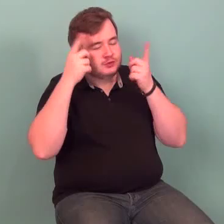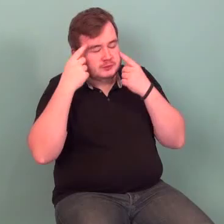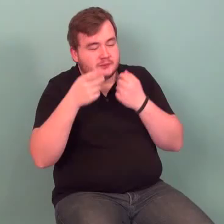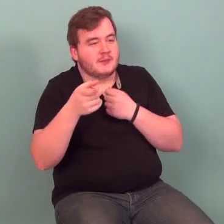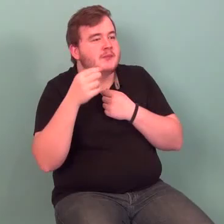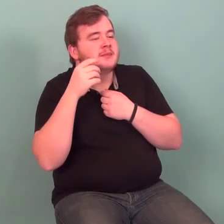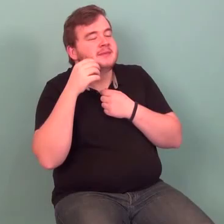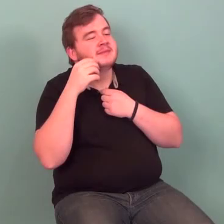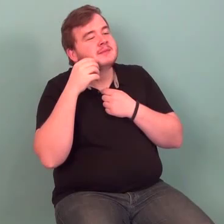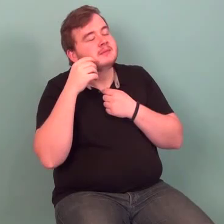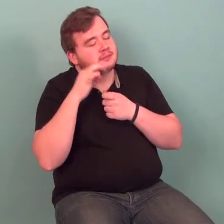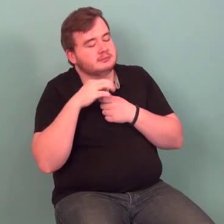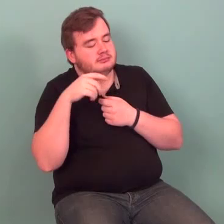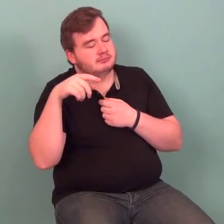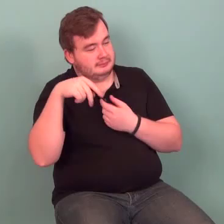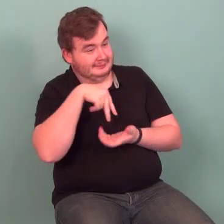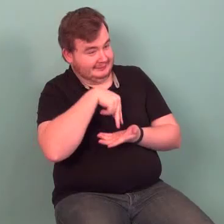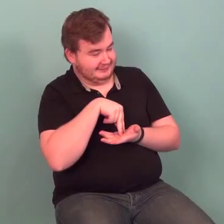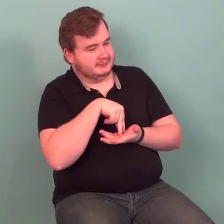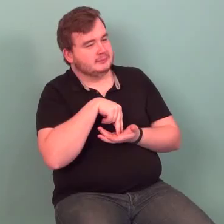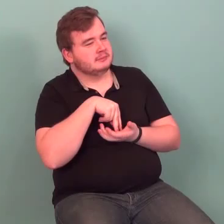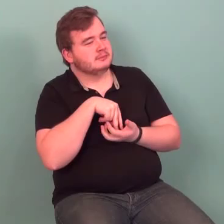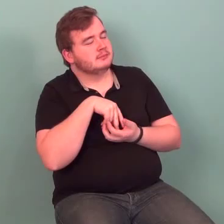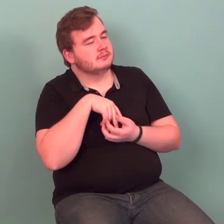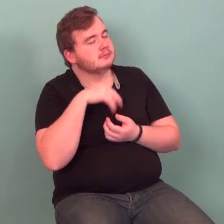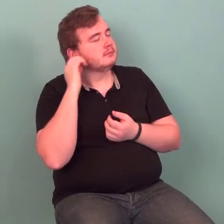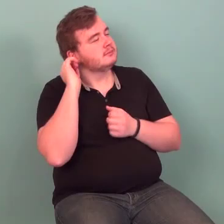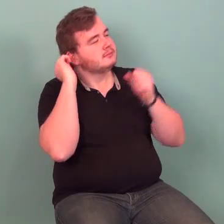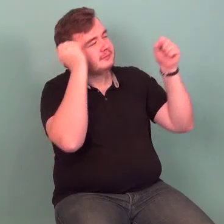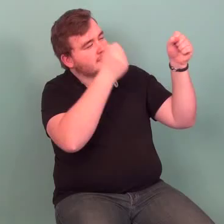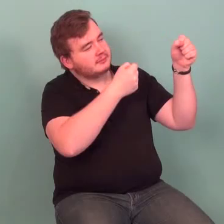Stoi i napina cięciwę łuku.